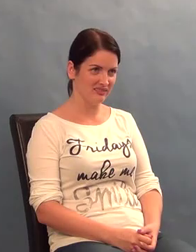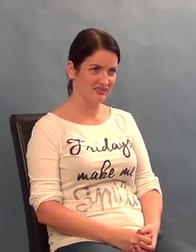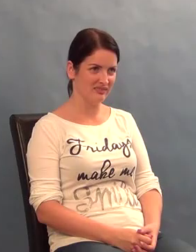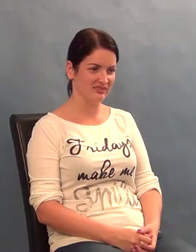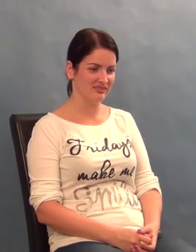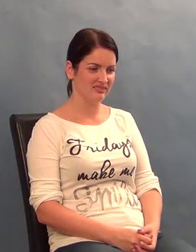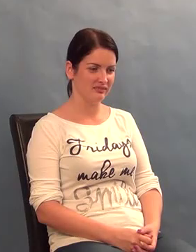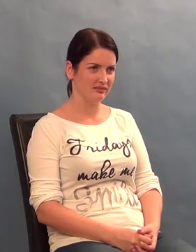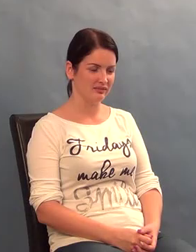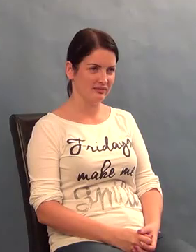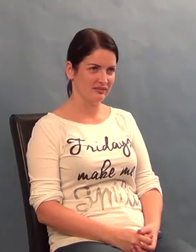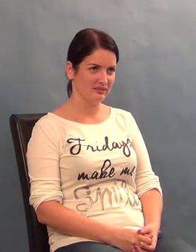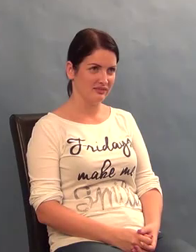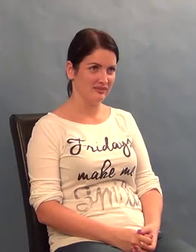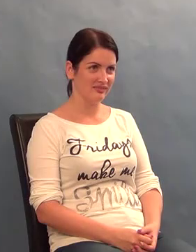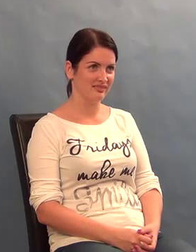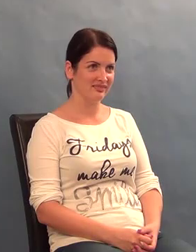Myszka Miki nie wiedziała, co to za hałas.